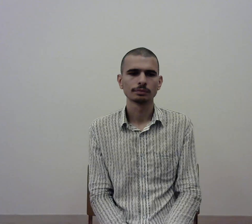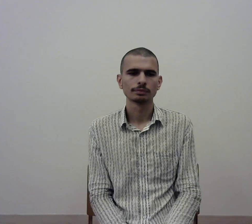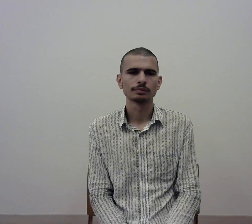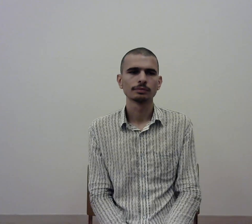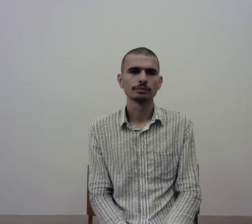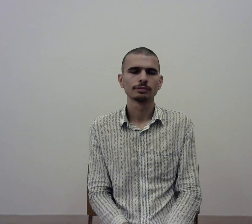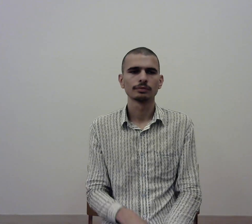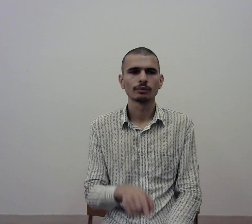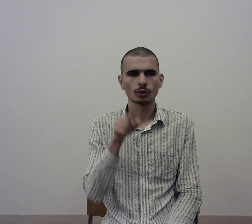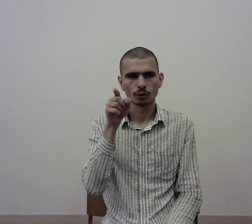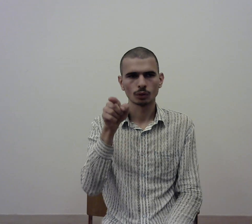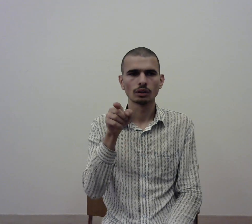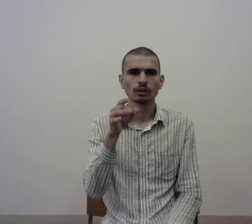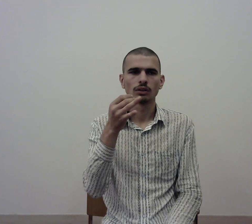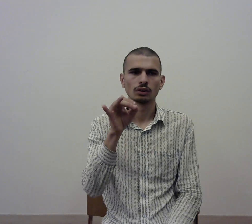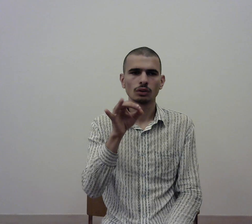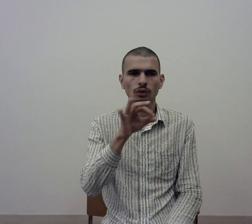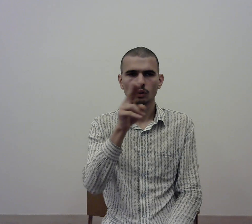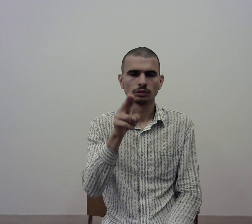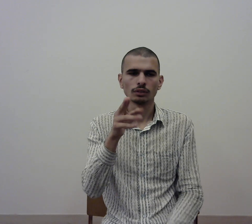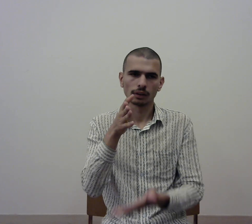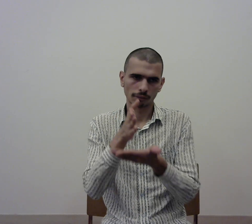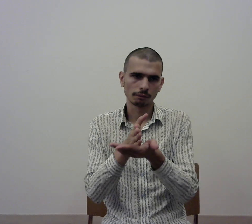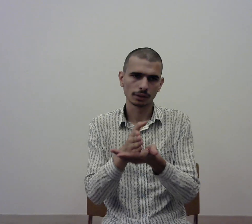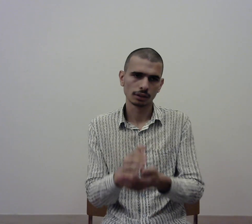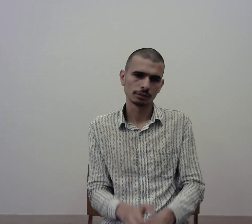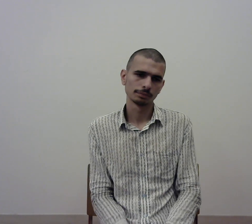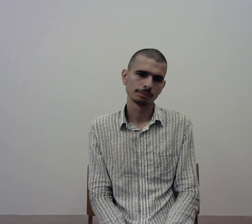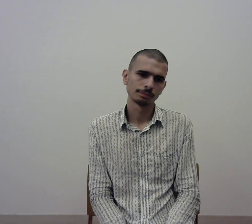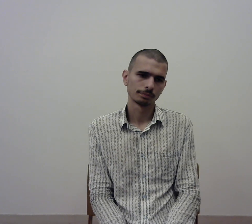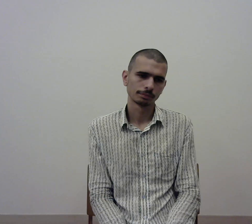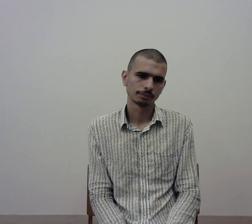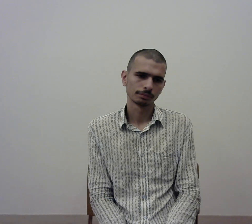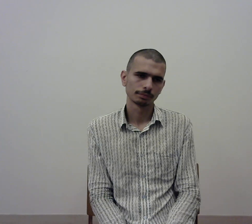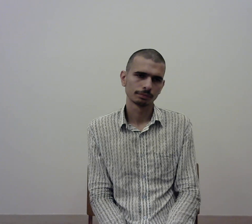Sizdə yod varmı?